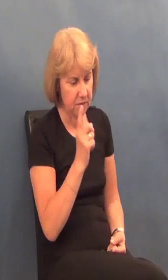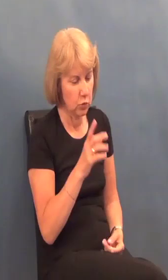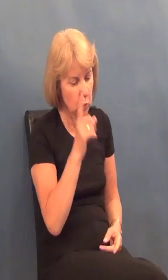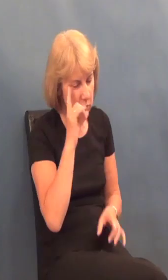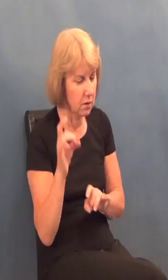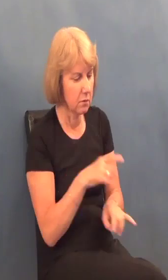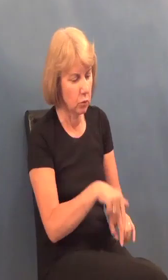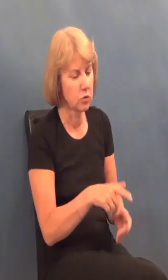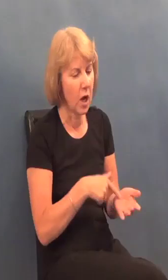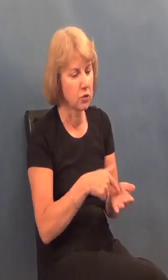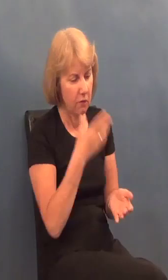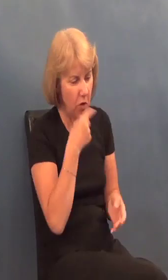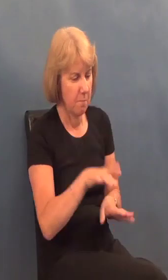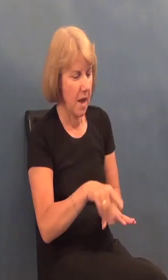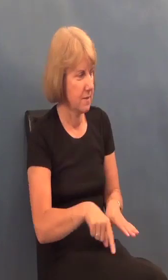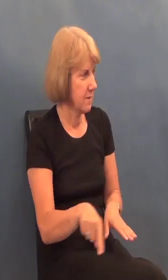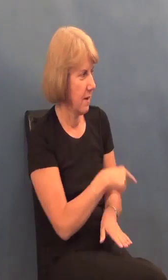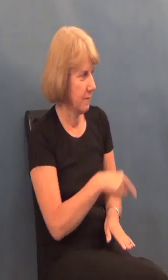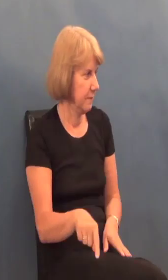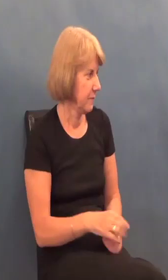Dużo ludzi tutaj biega, wygląda na to, że często są wypadki.